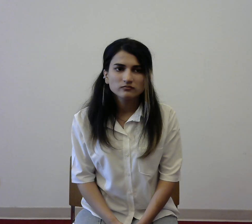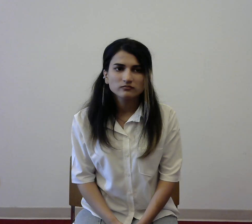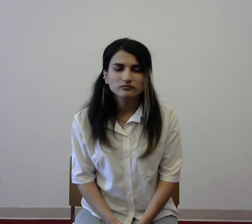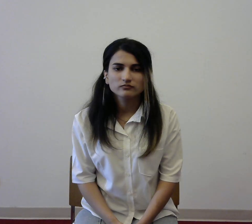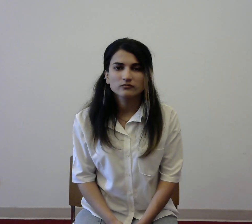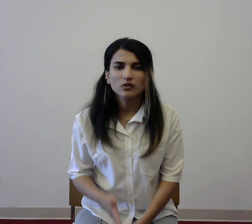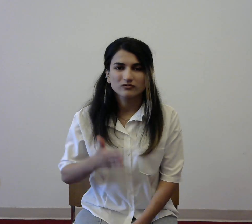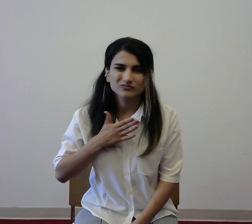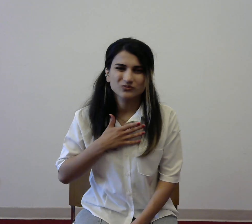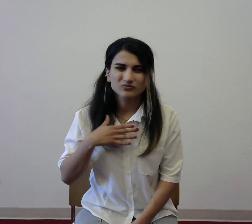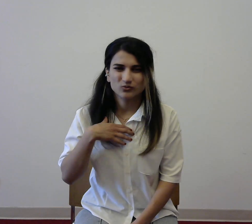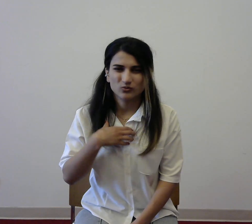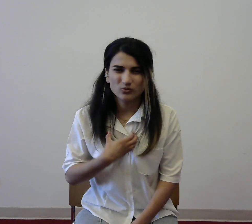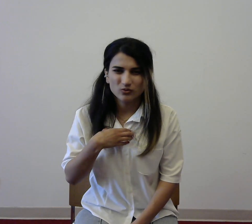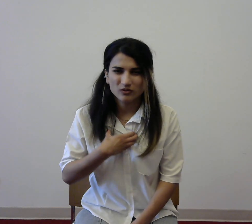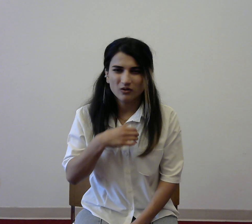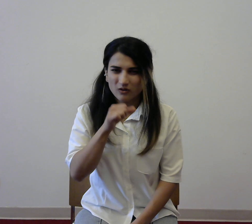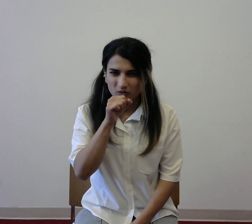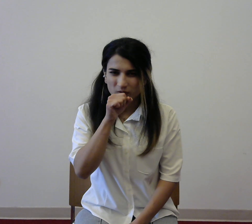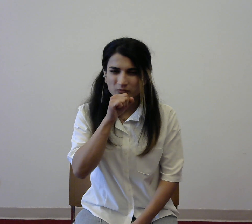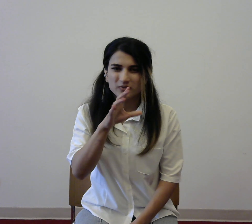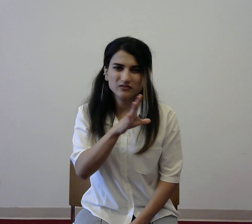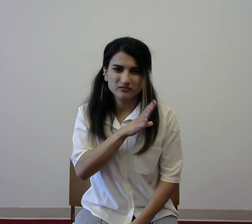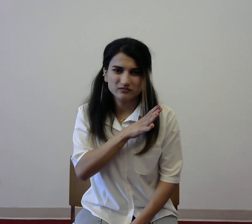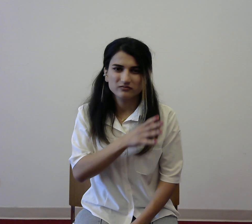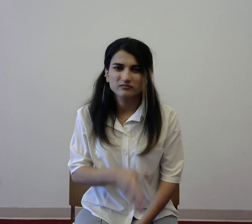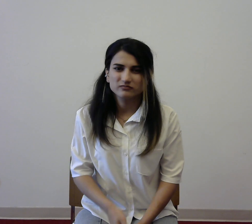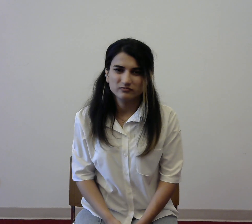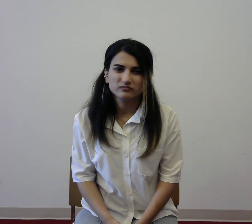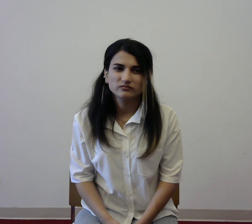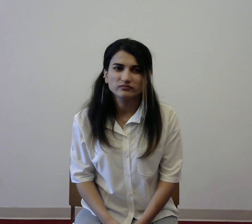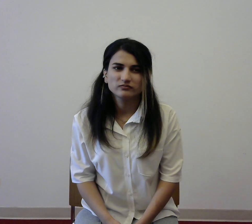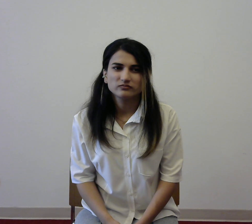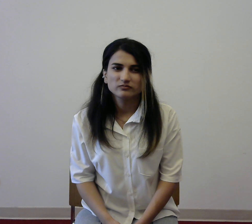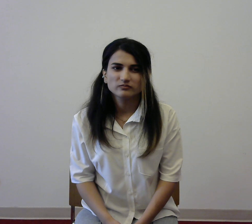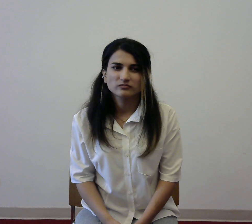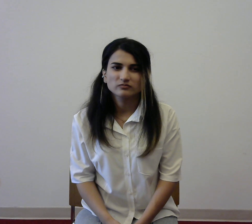Mən zökəm olmuşam